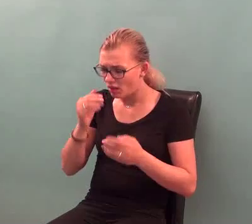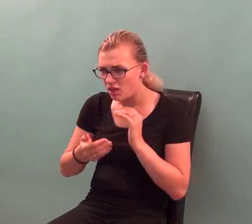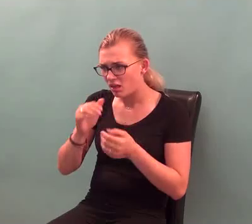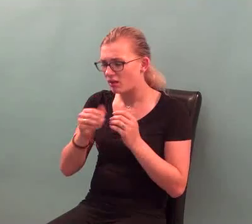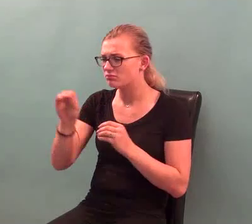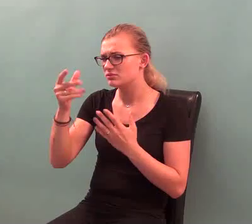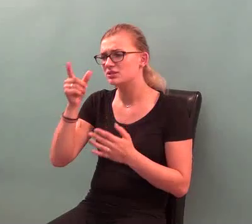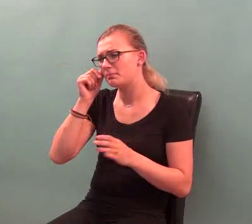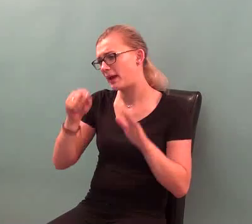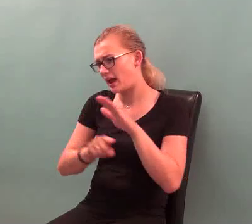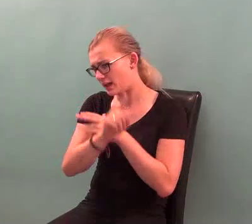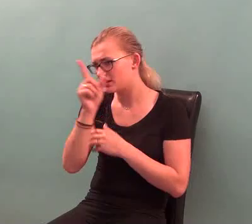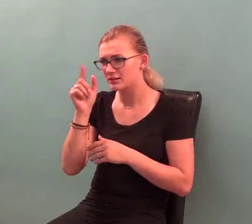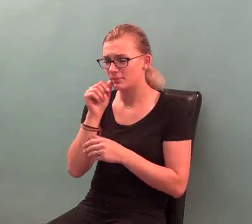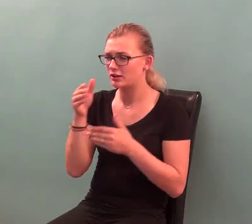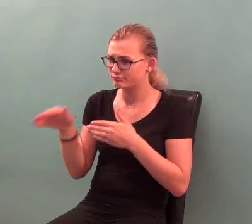Mówi im, że chce iść na górę, położyć się.